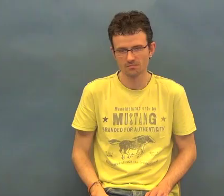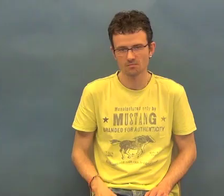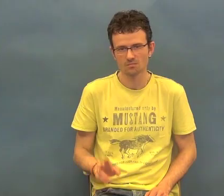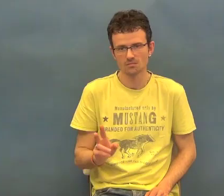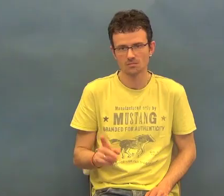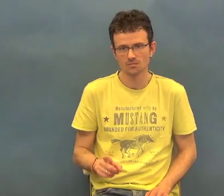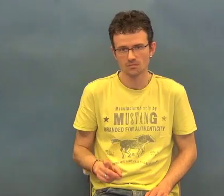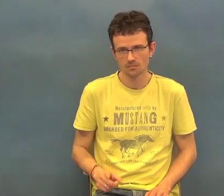Kto?